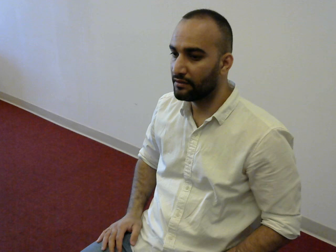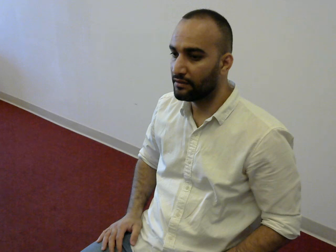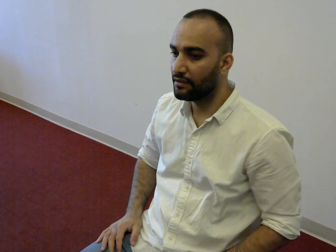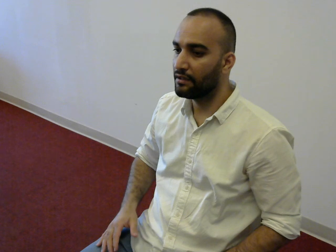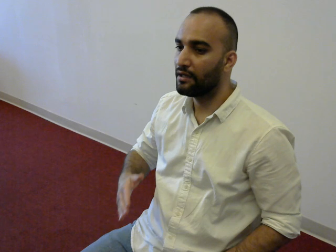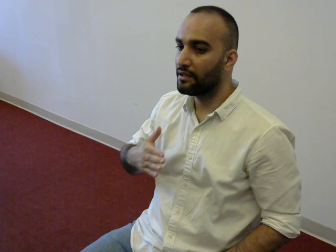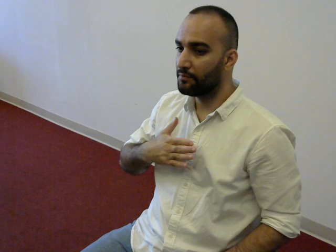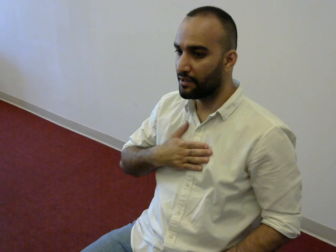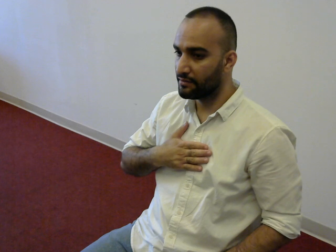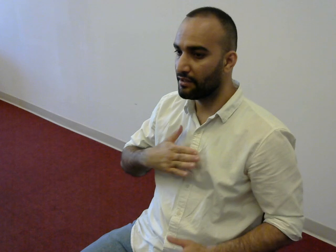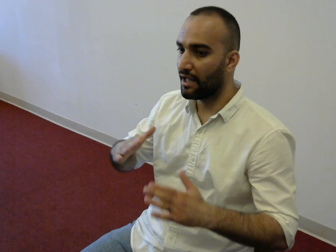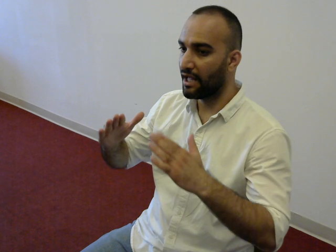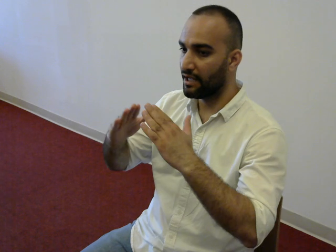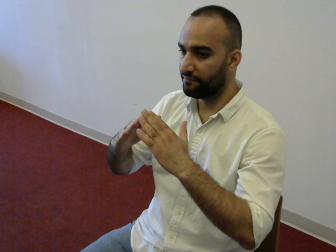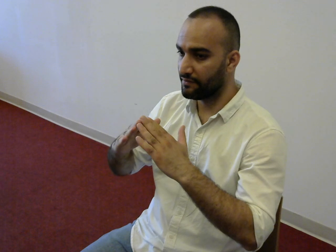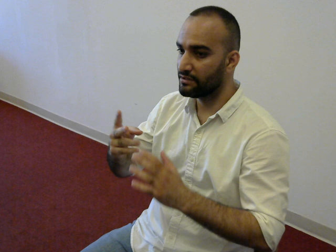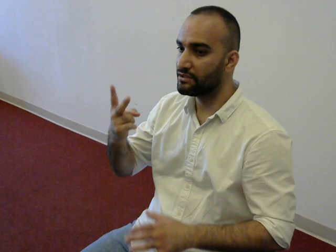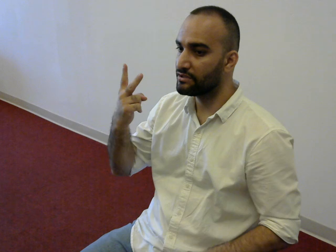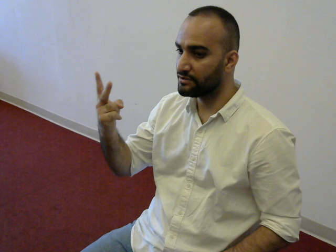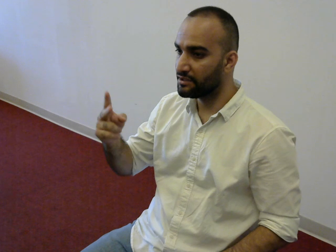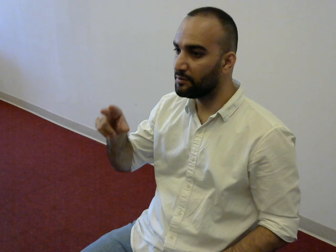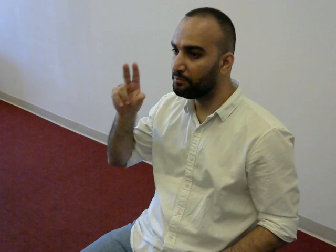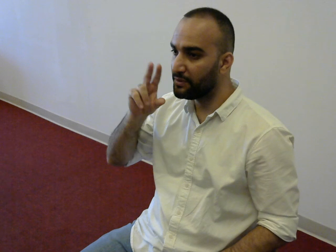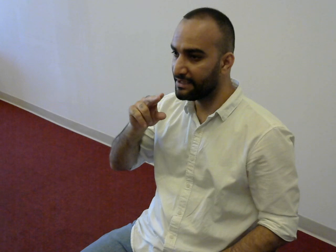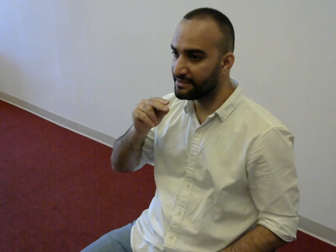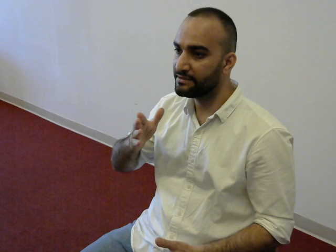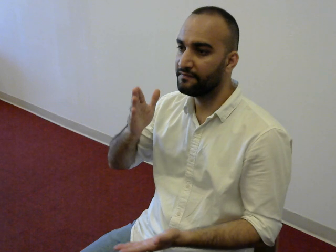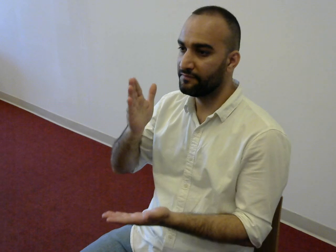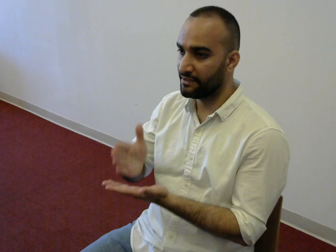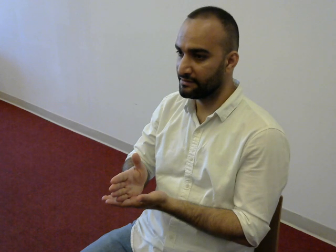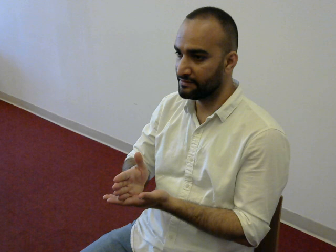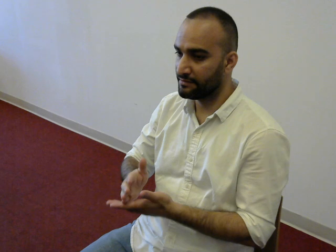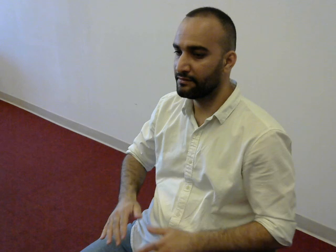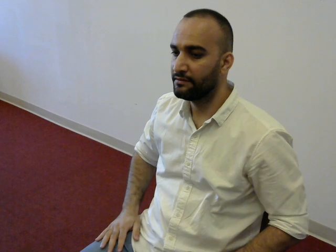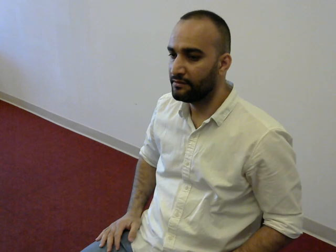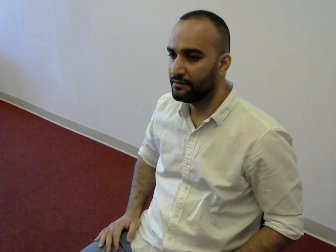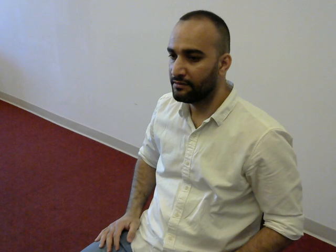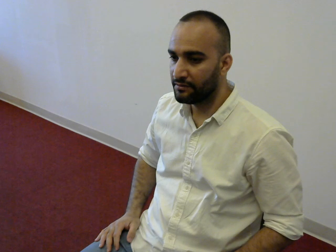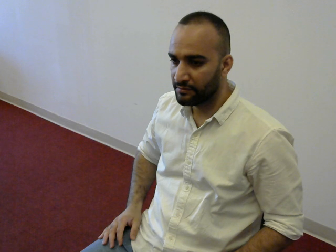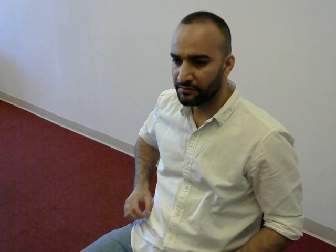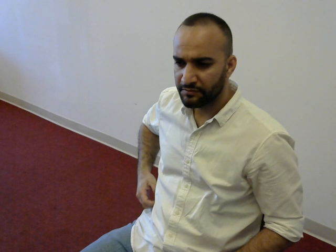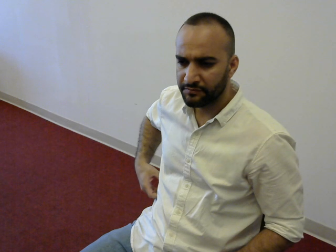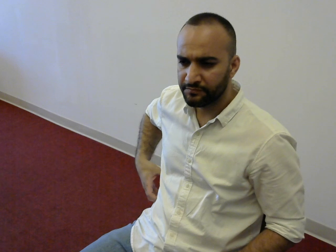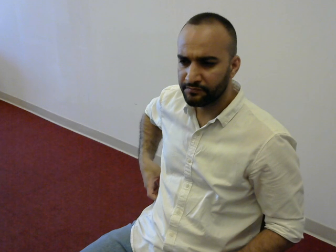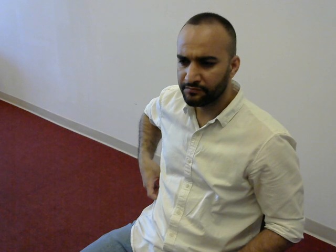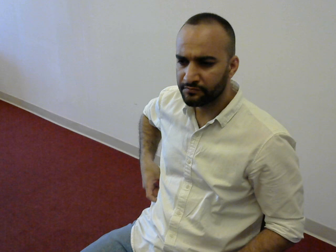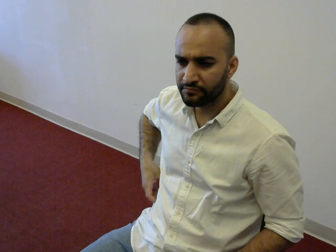Mənim evdə 2 pişiyim var